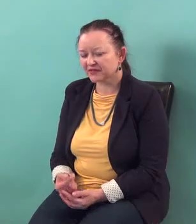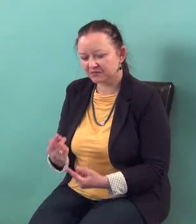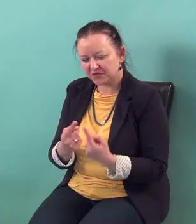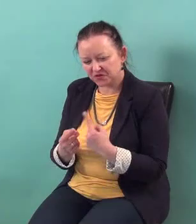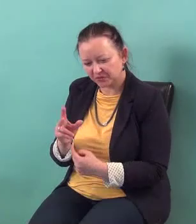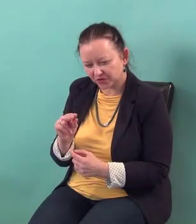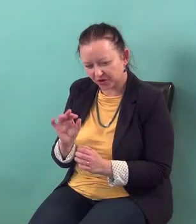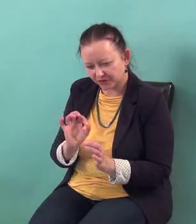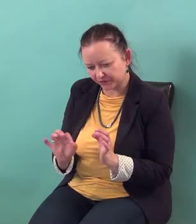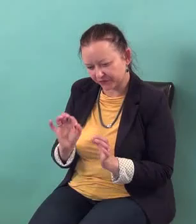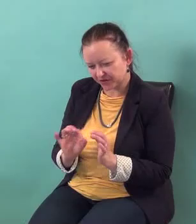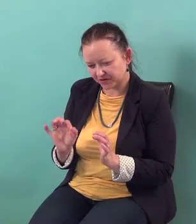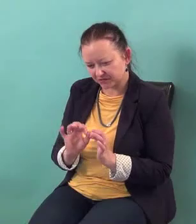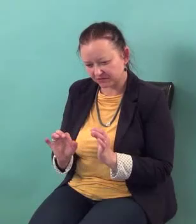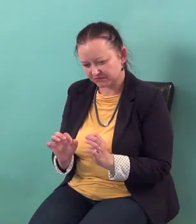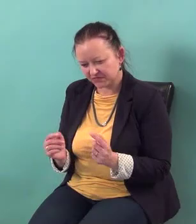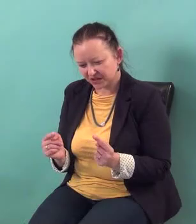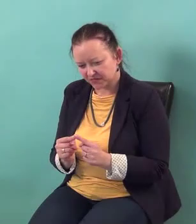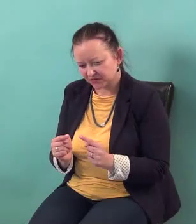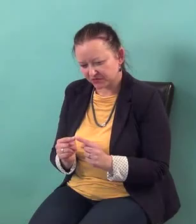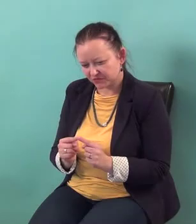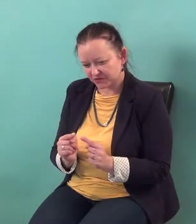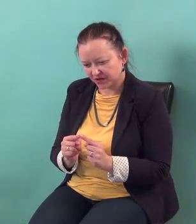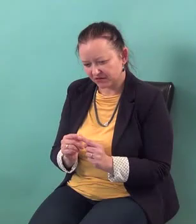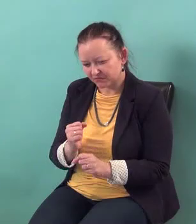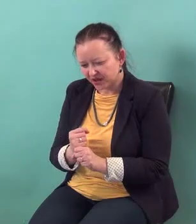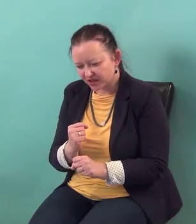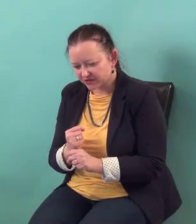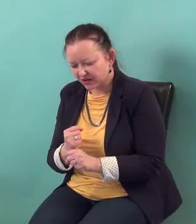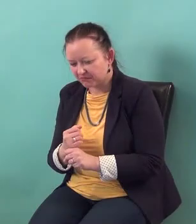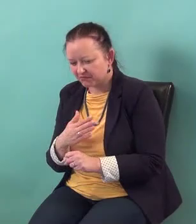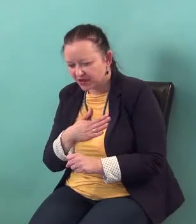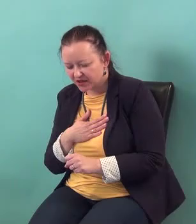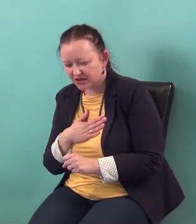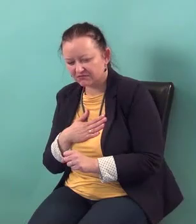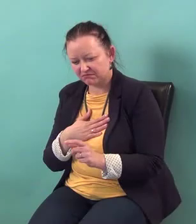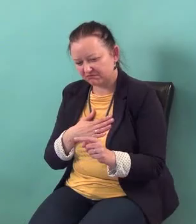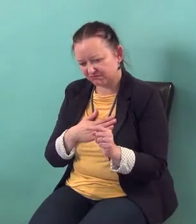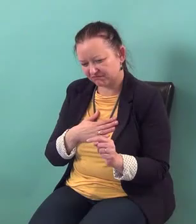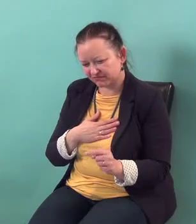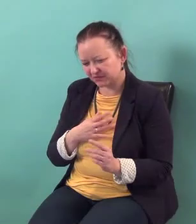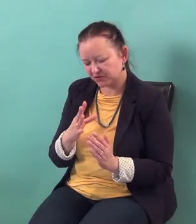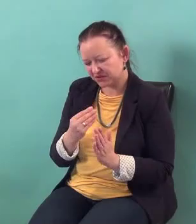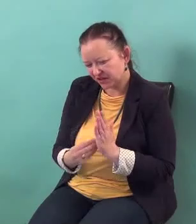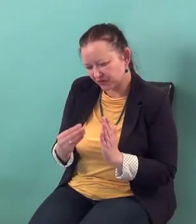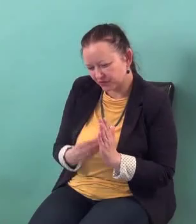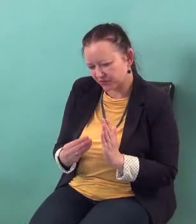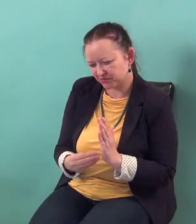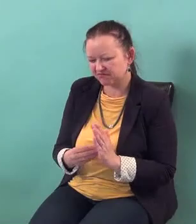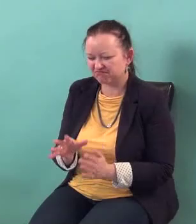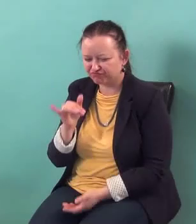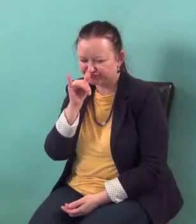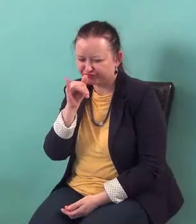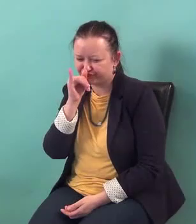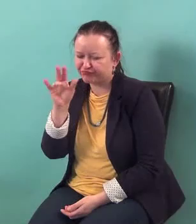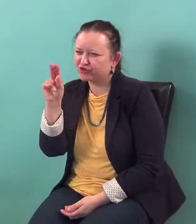Myślę nad poniedziałkiem, myślę, że mi nie pasuje, bo pracuję i potem mam zakupy, więc nie dam rady.